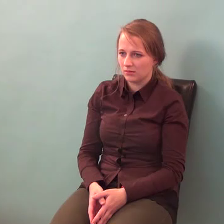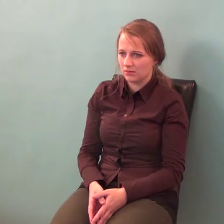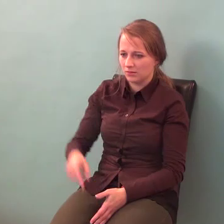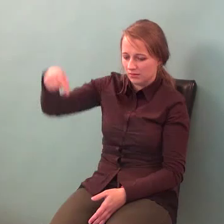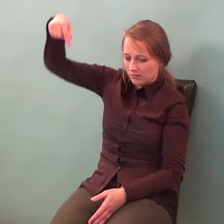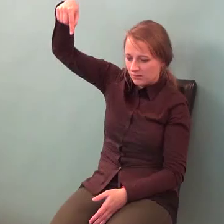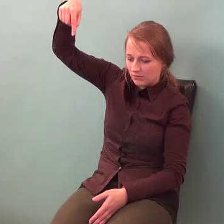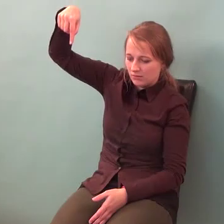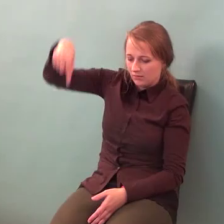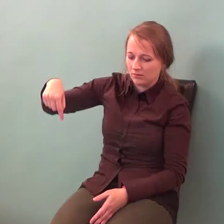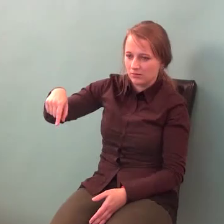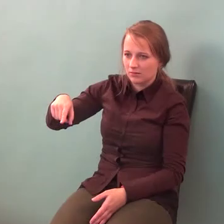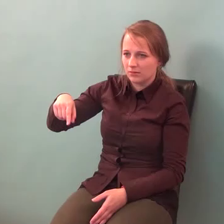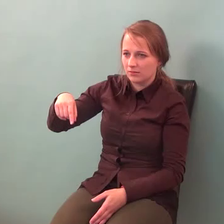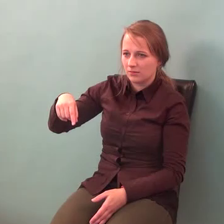Strzałka w dół.